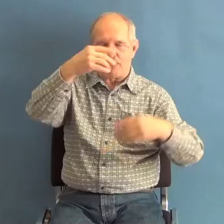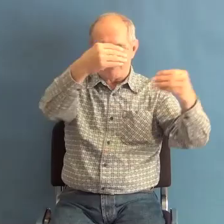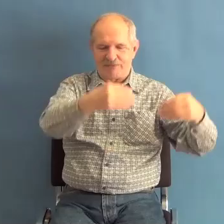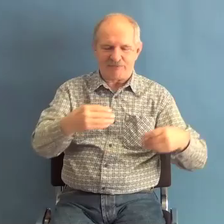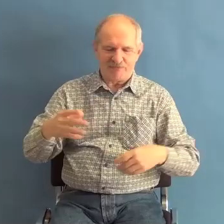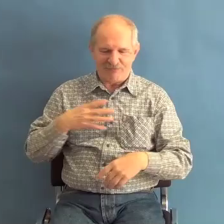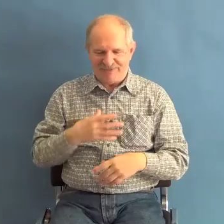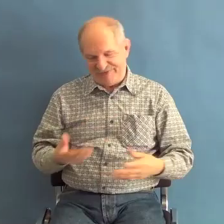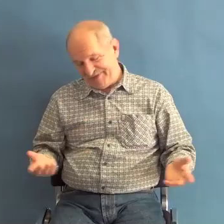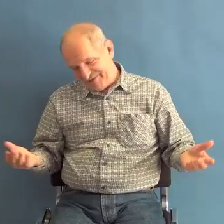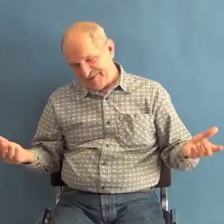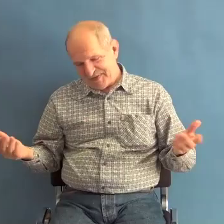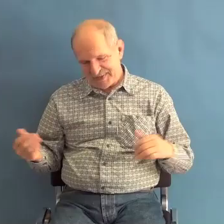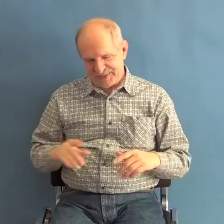Postawiony płot.